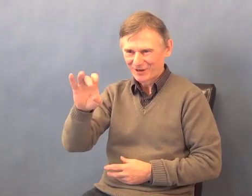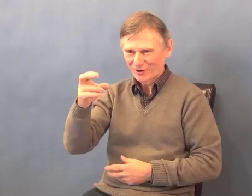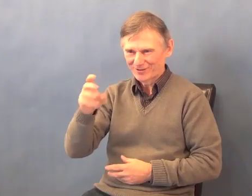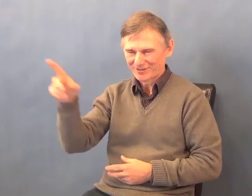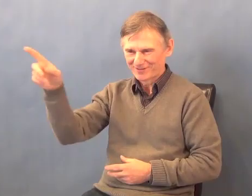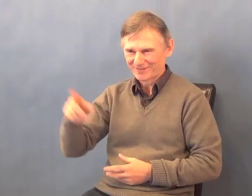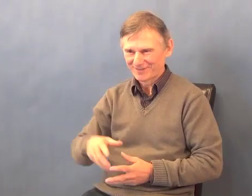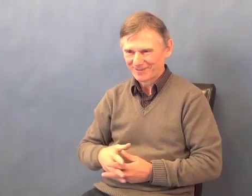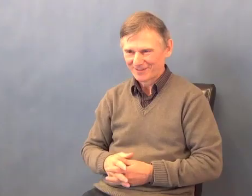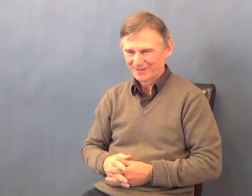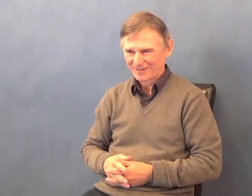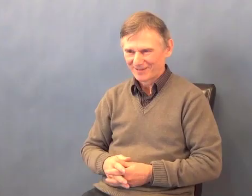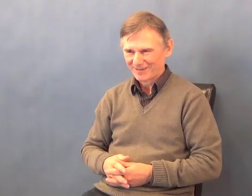Tam, Gong.